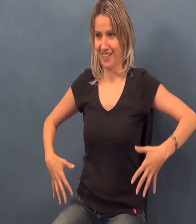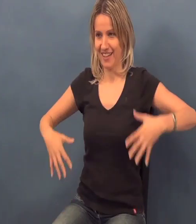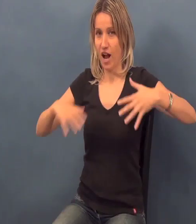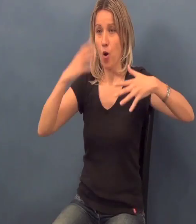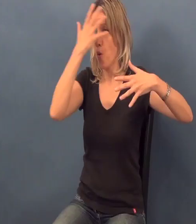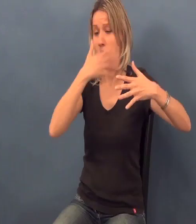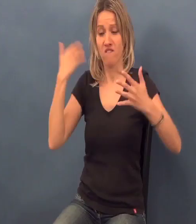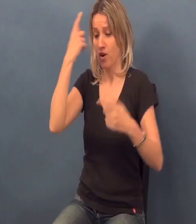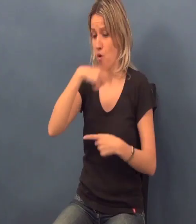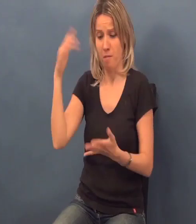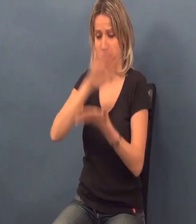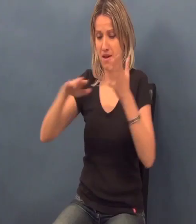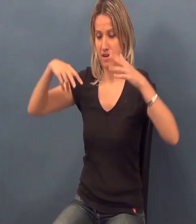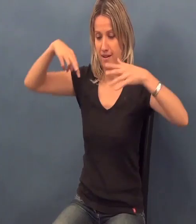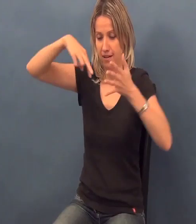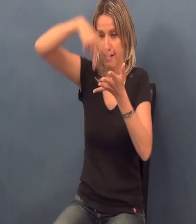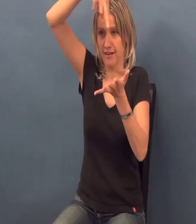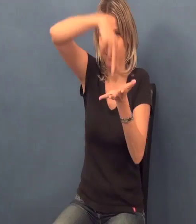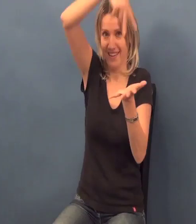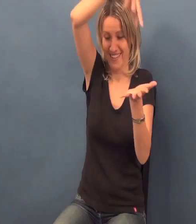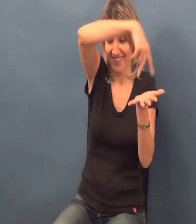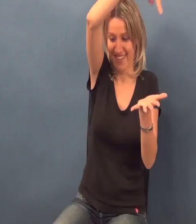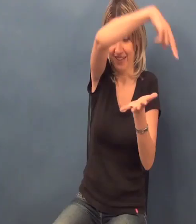Królik skacze w tej czerwonej pidżamie, ale nie widać jego głowy.